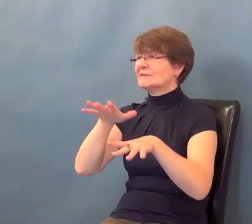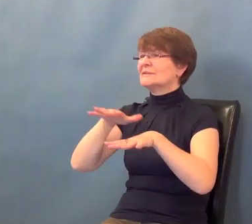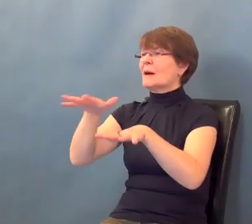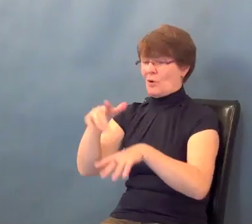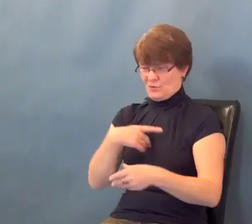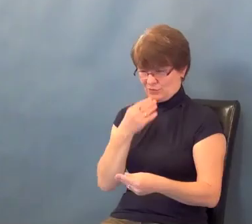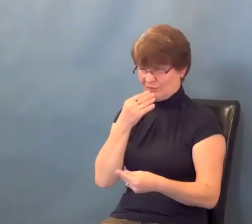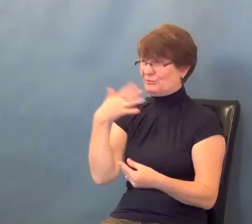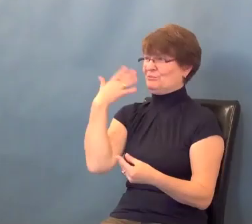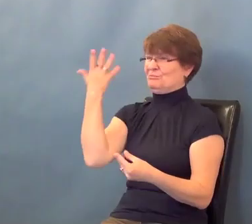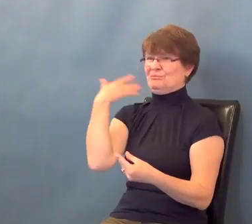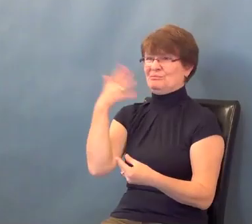A ja jem i wszystko wdycham.